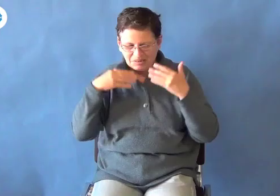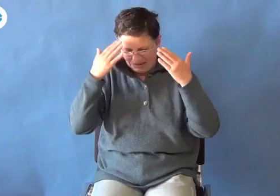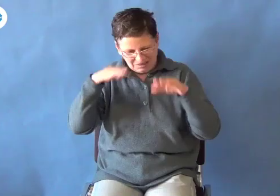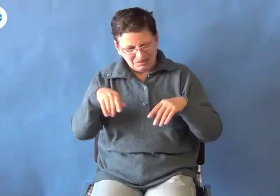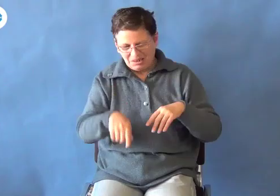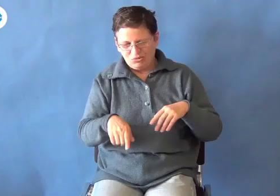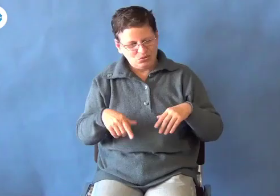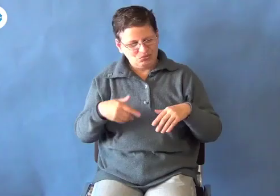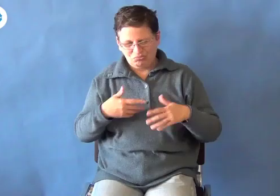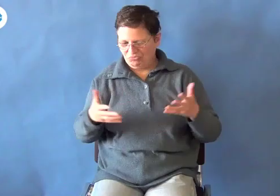Nie znam tego.